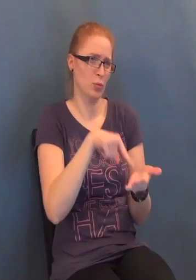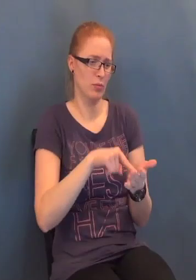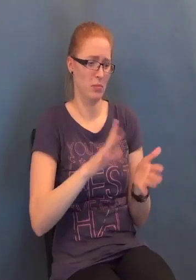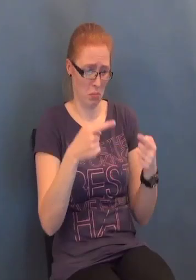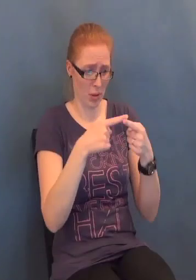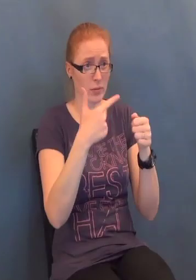Może tam.